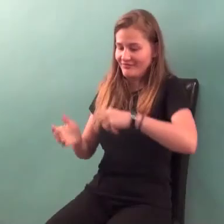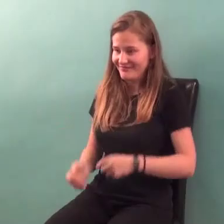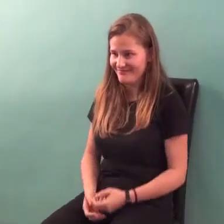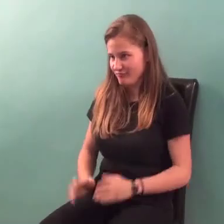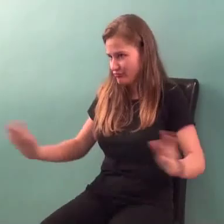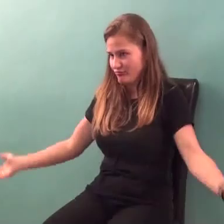Już.